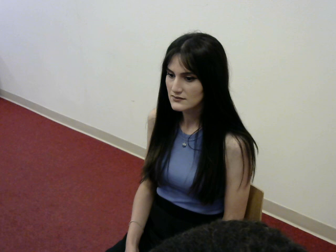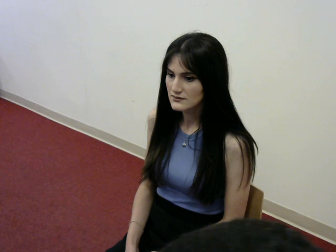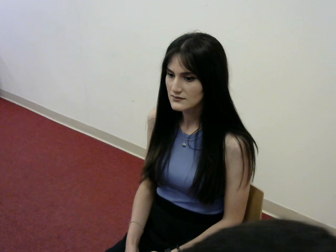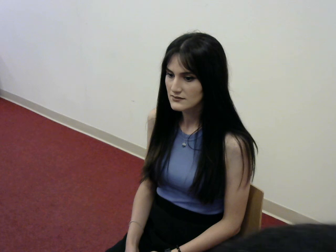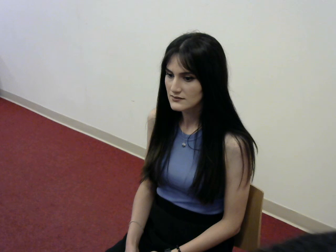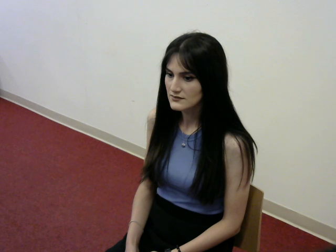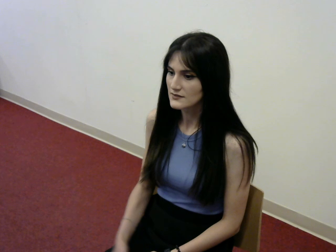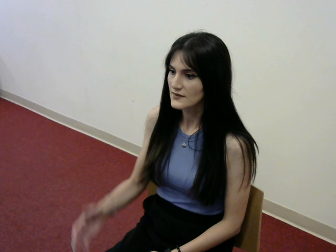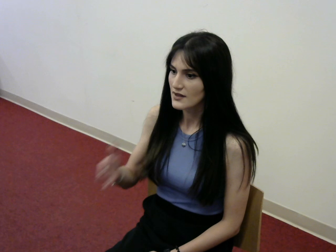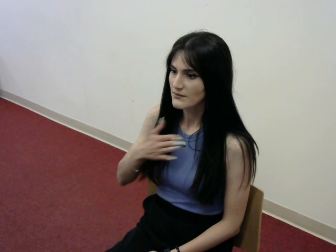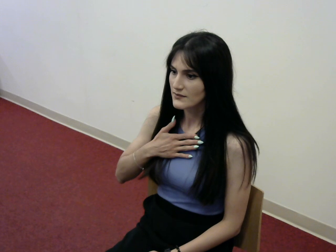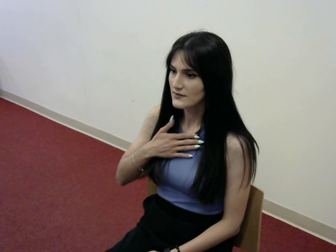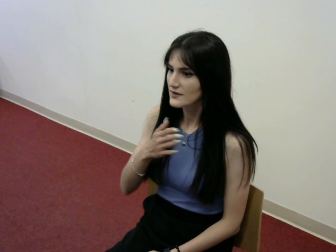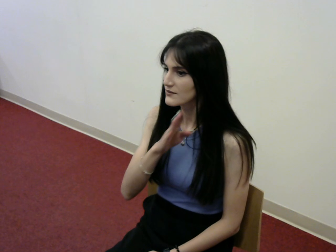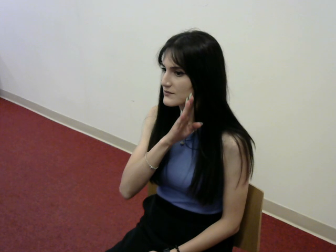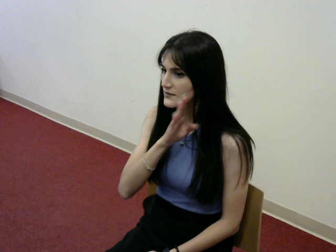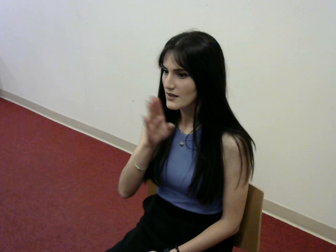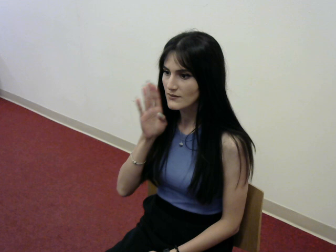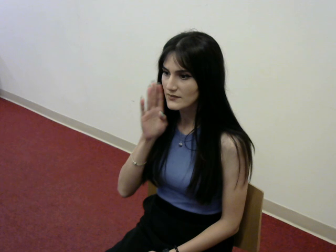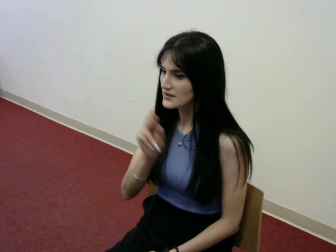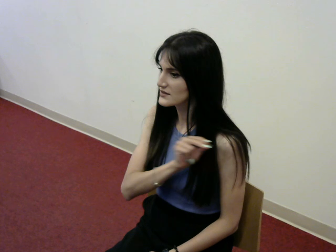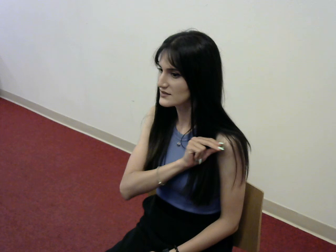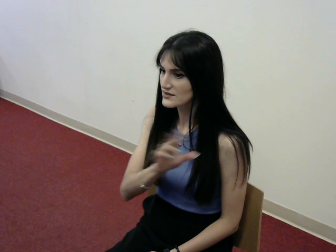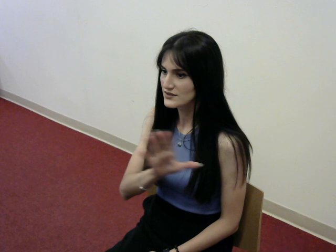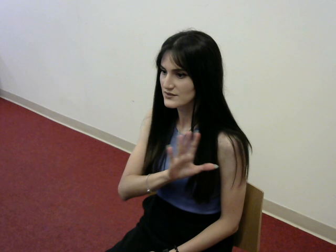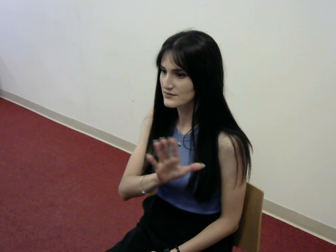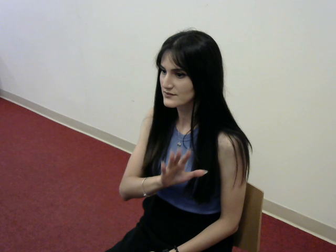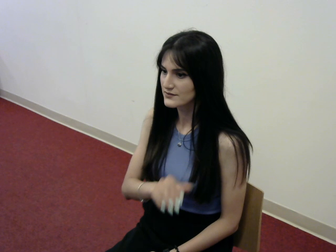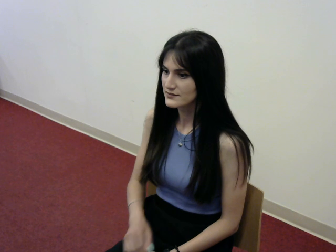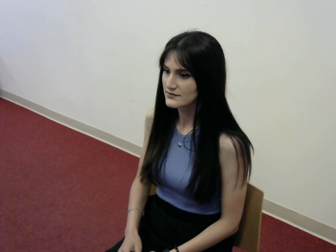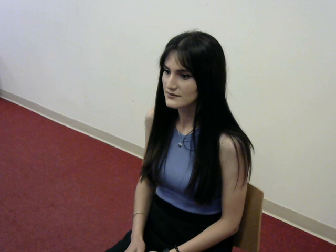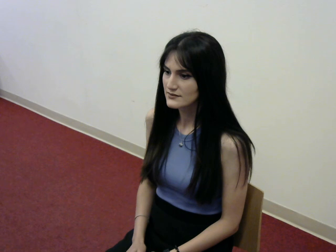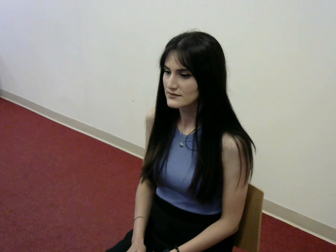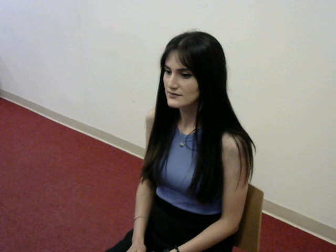Mənim anam işsizdir